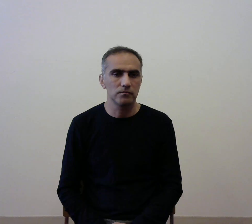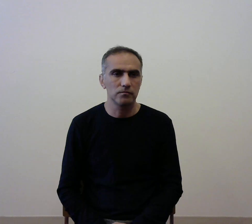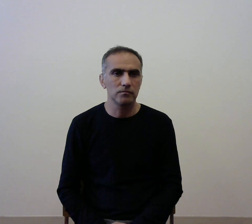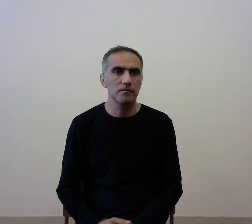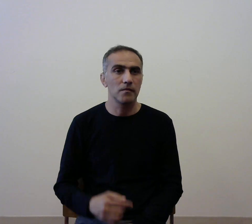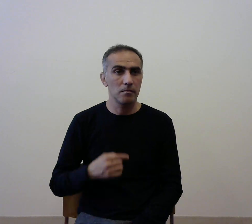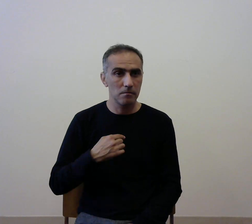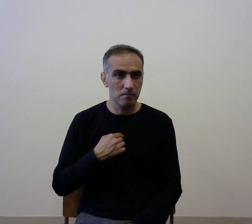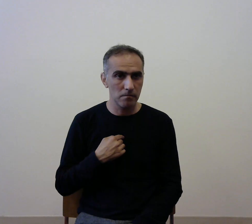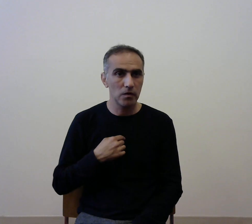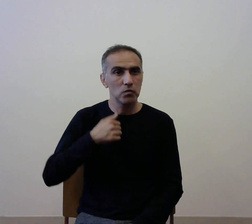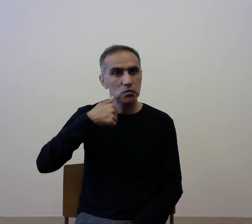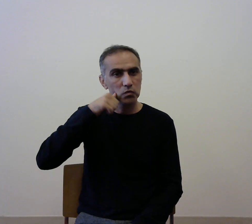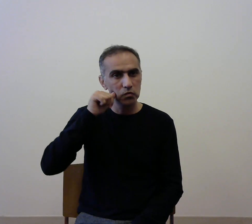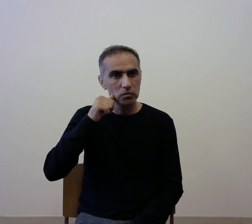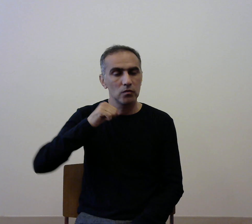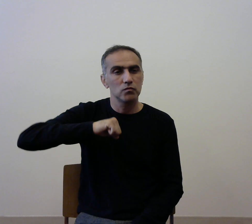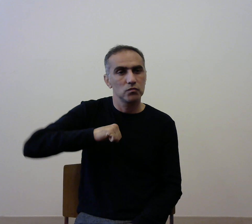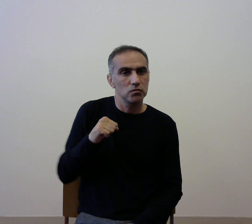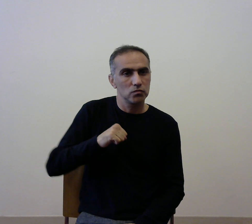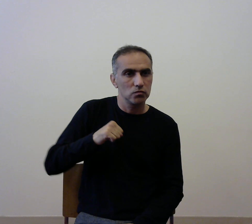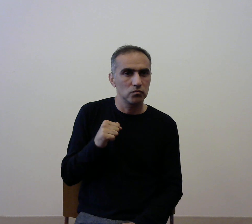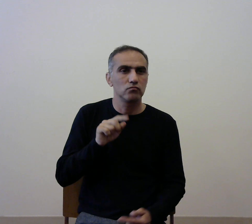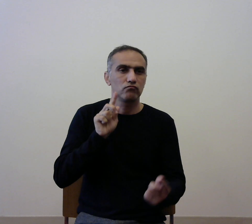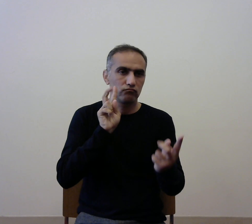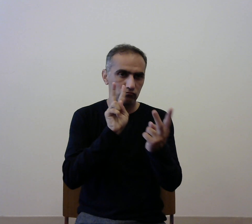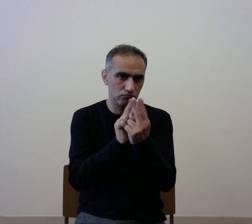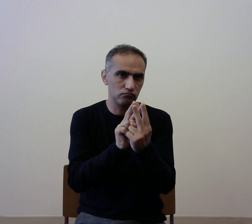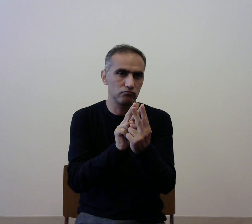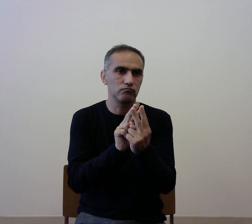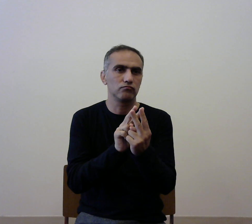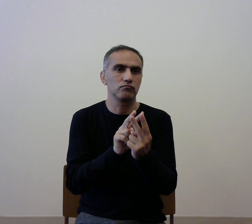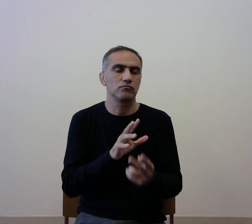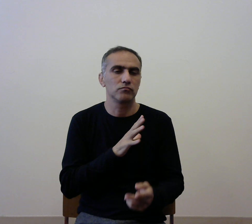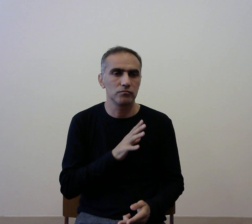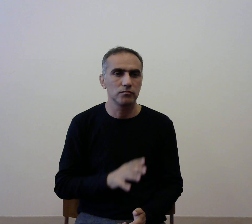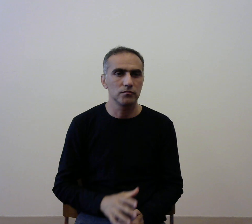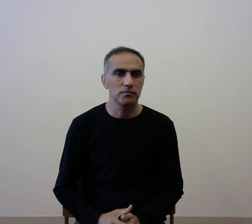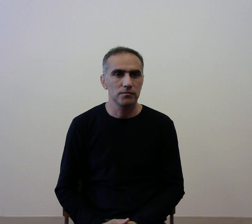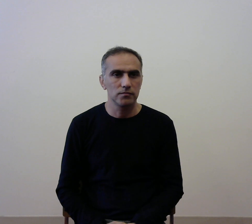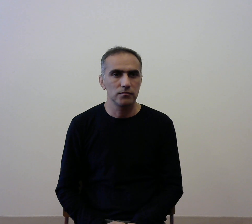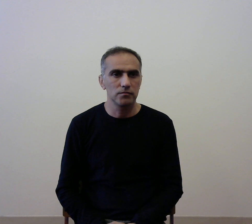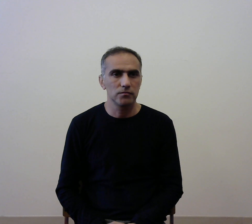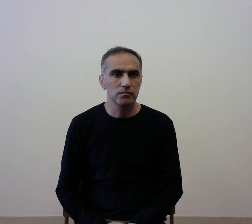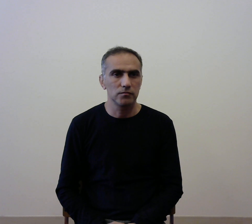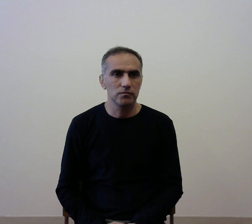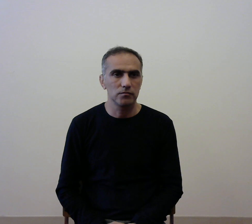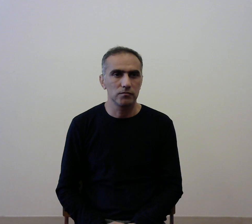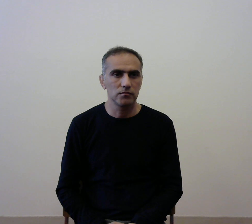Mən dünən dostlarımla görüşmüşdüm